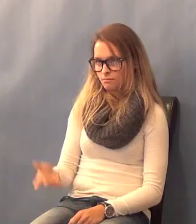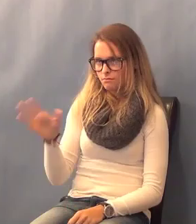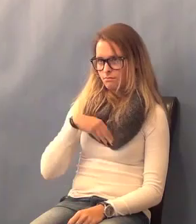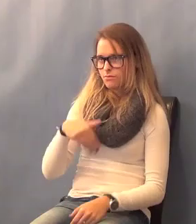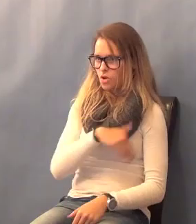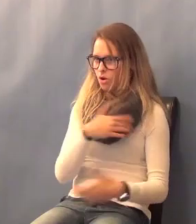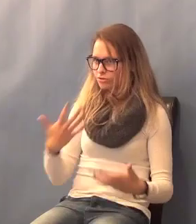Można do szkoły iść w bikini?